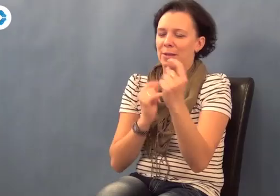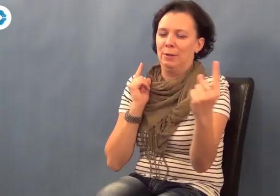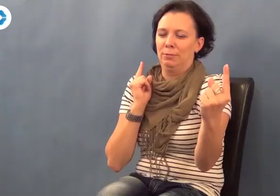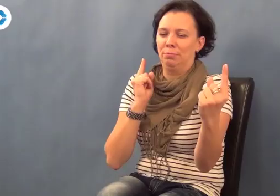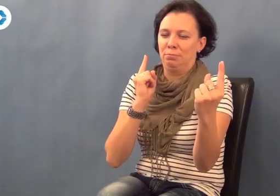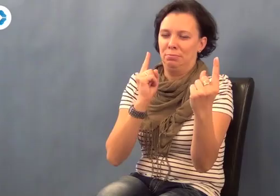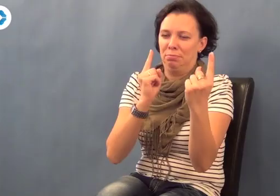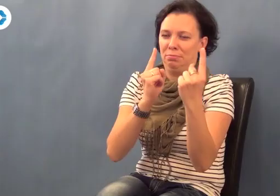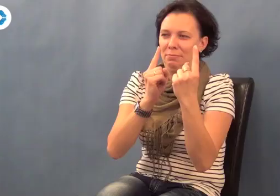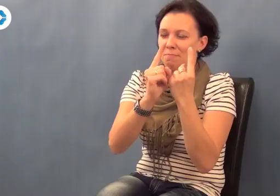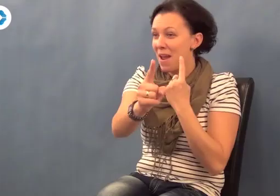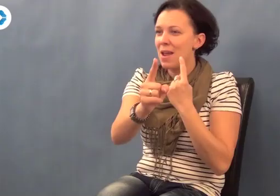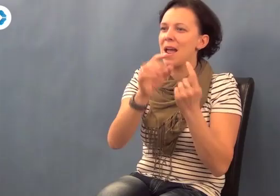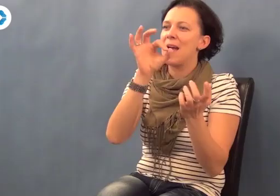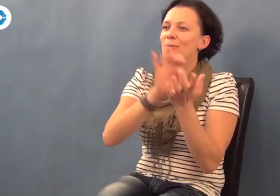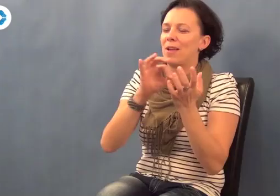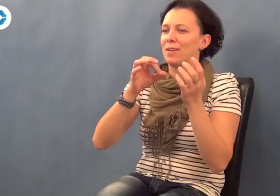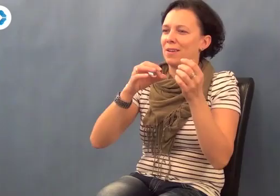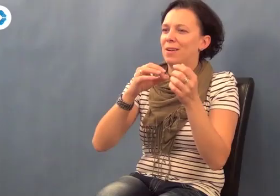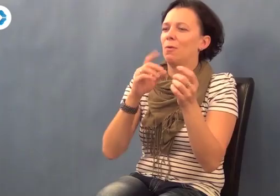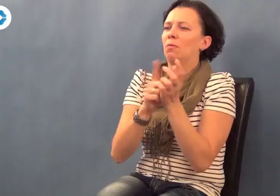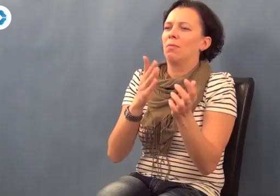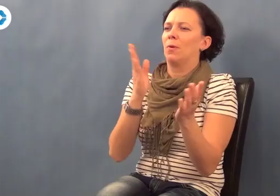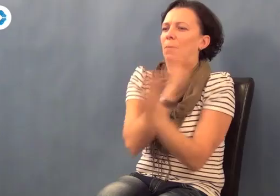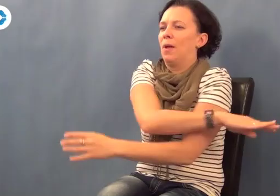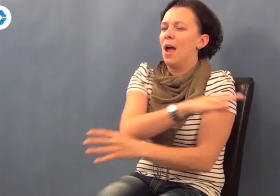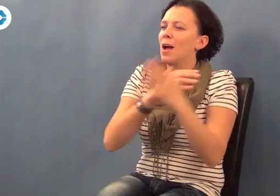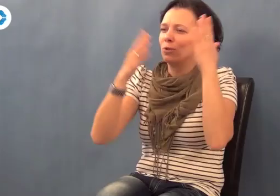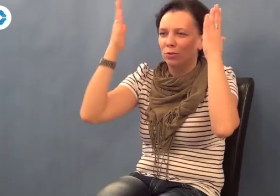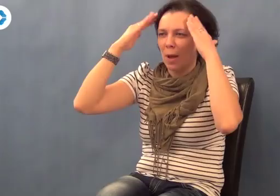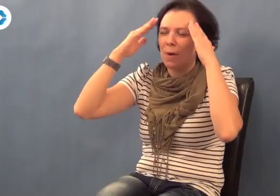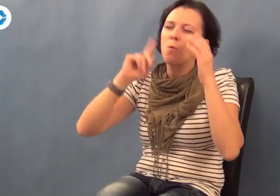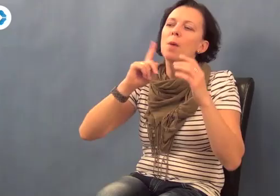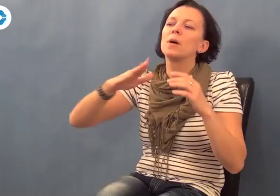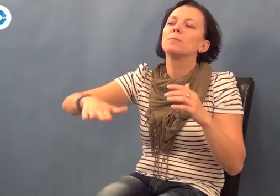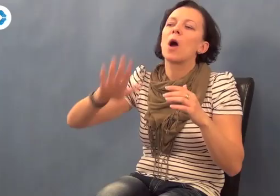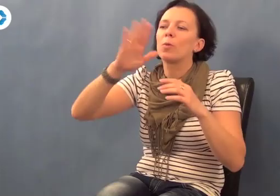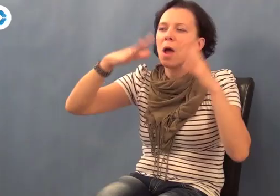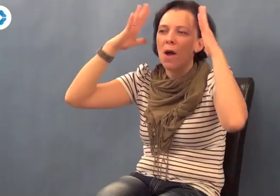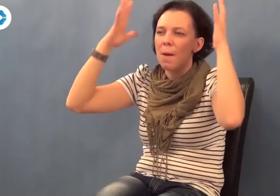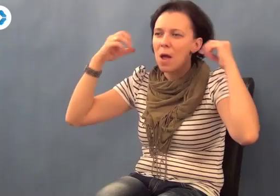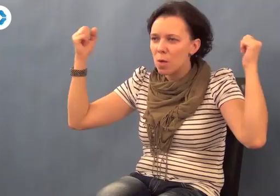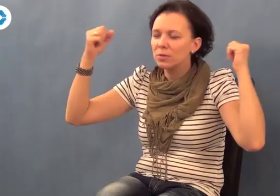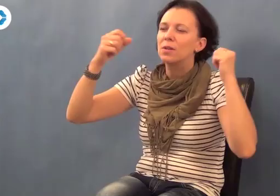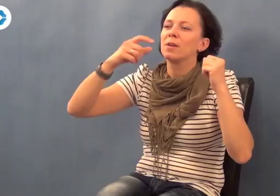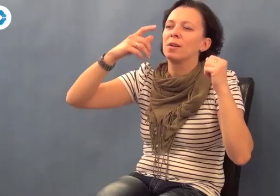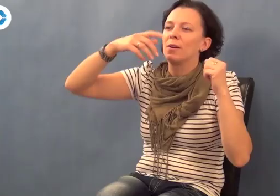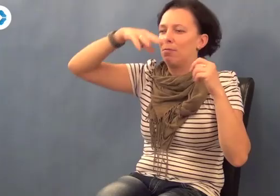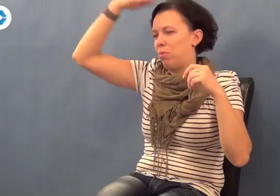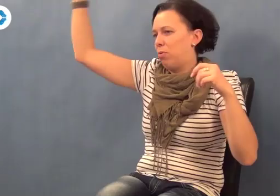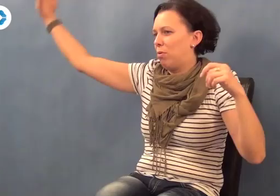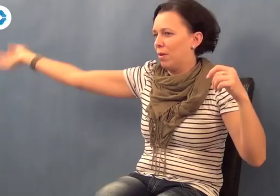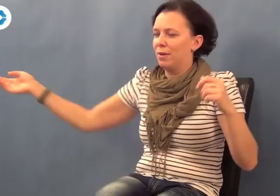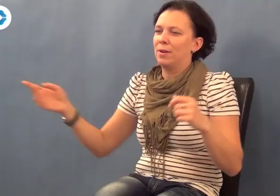Mijają się, akurat zawiał wiatr, mały chłopiec miał kapelusz na głowie i ten spada z głowy.